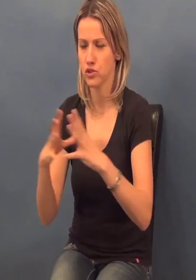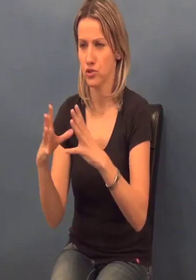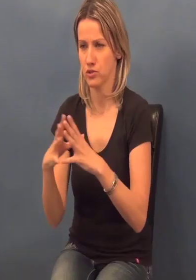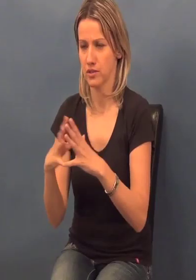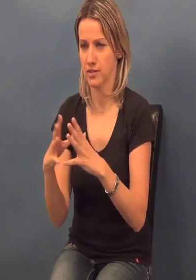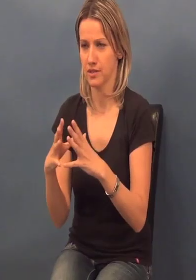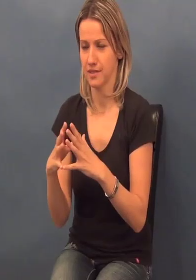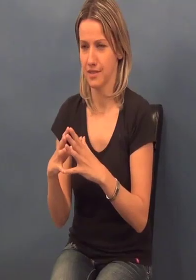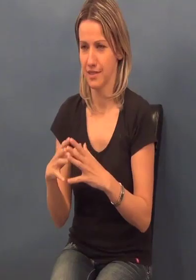Godzina dziesiąta.